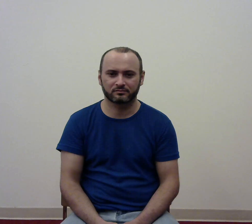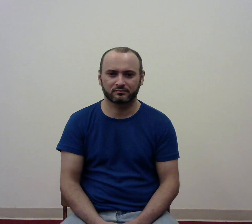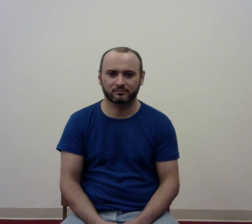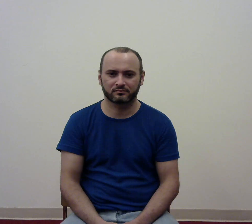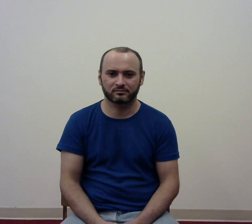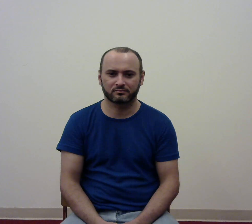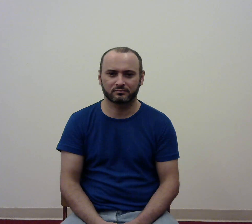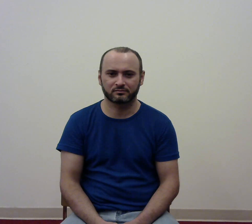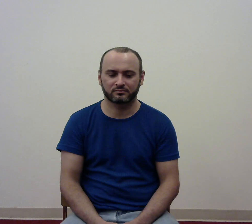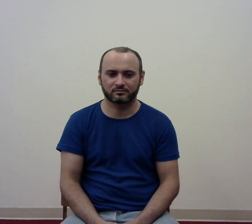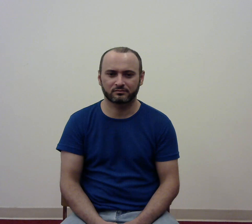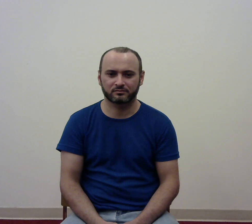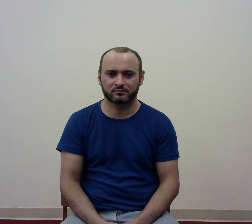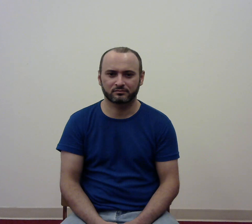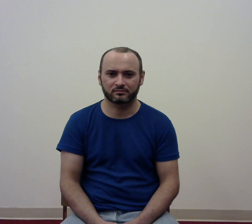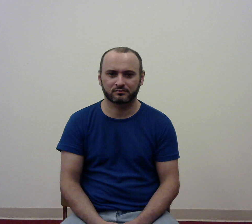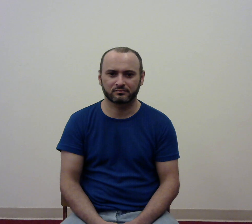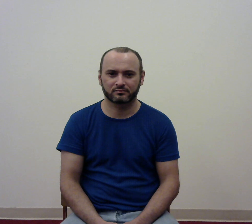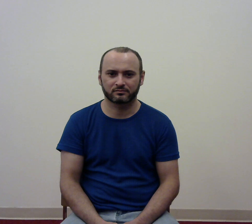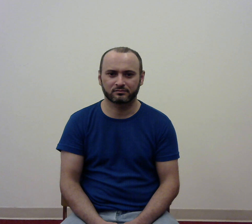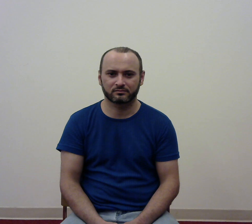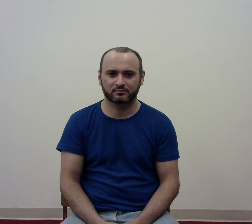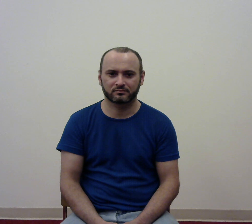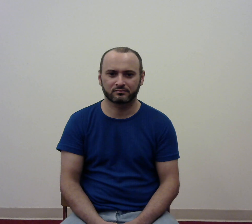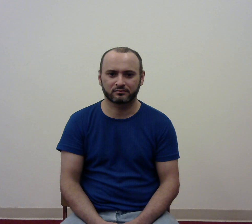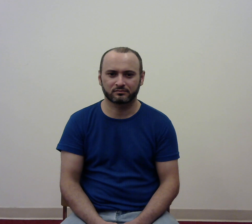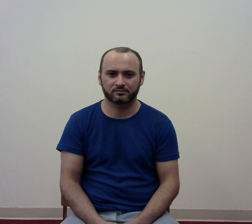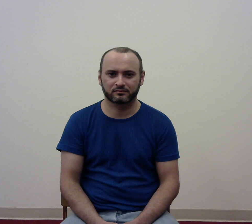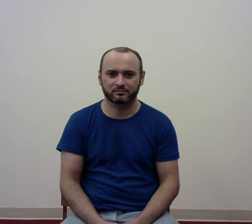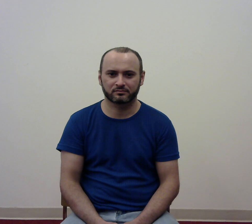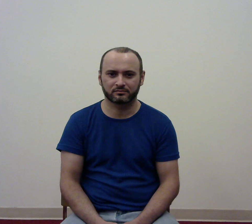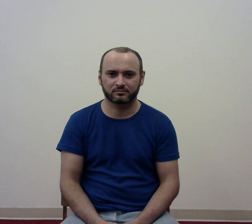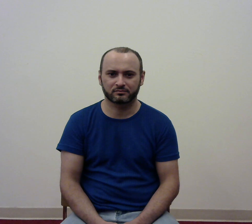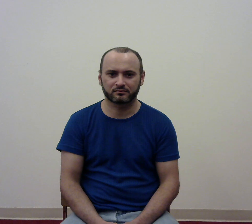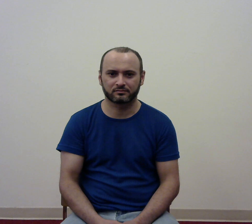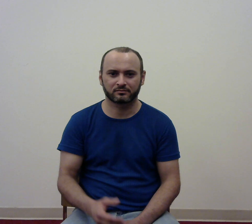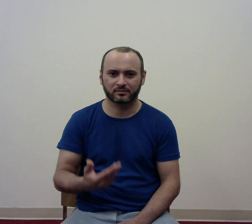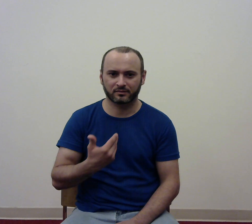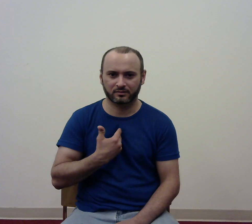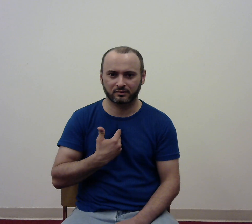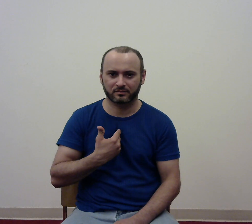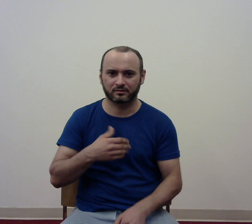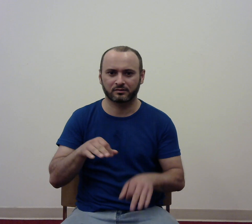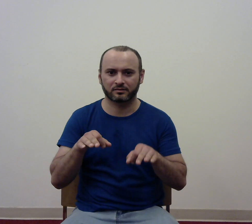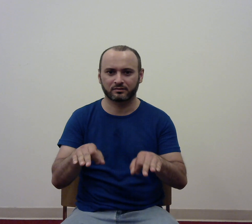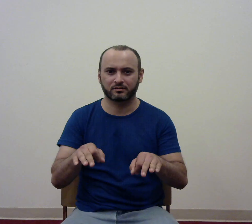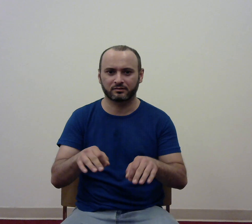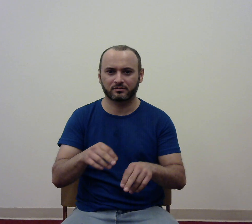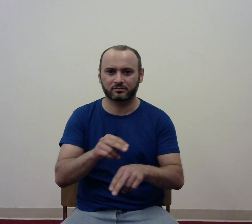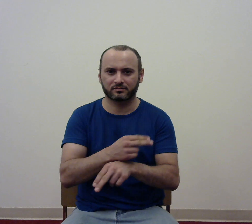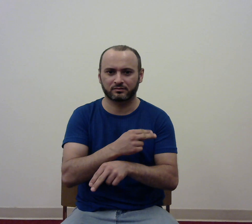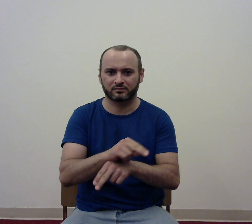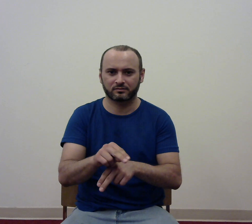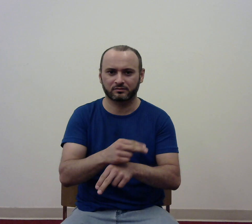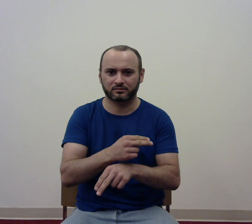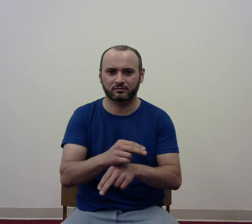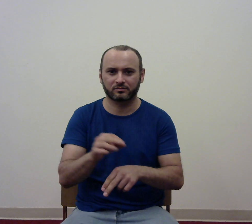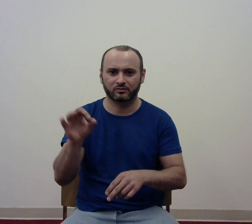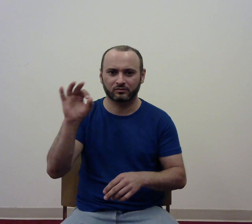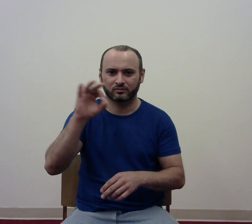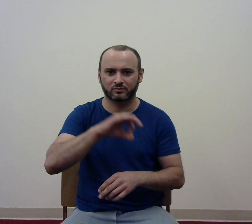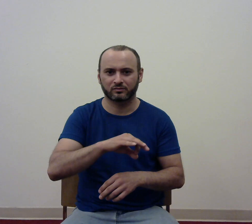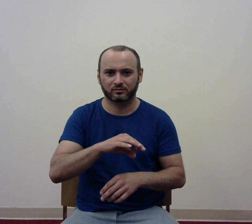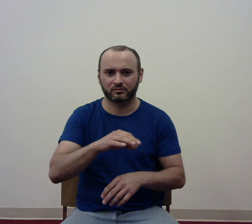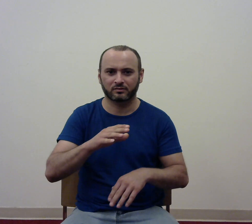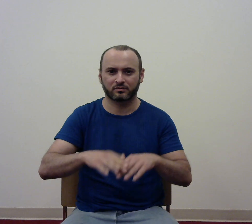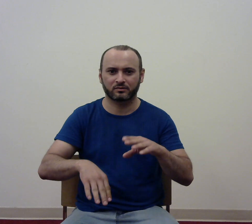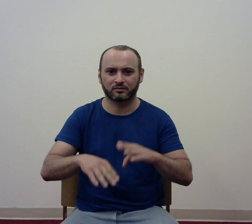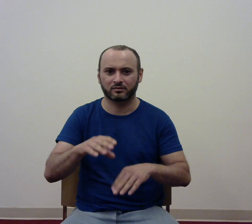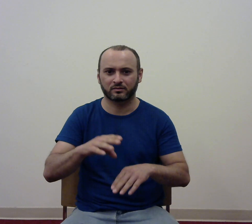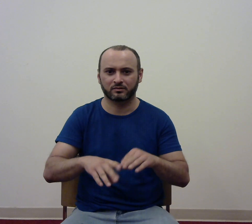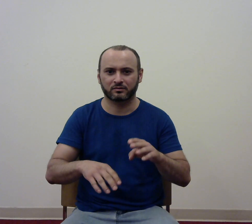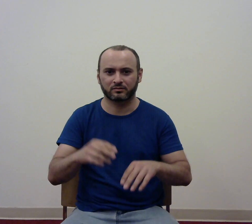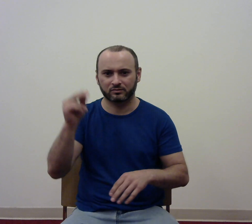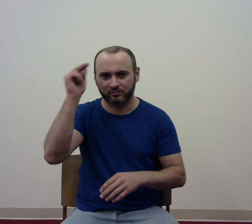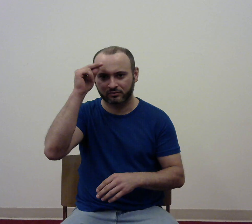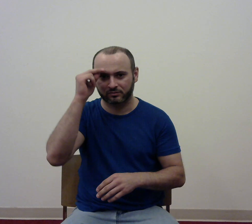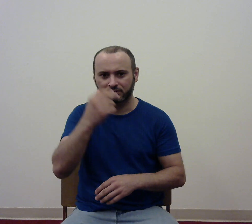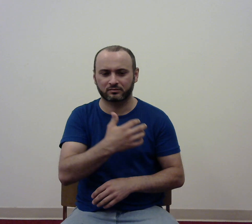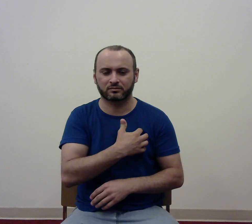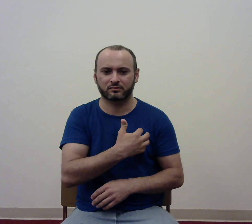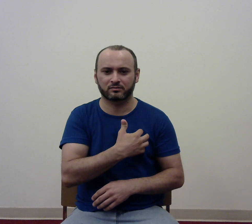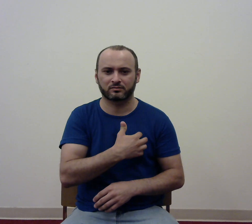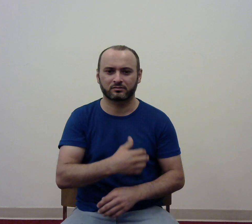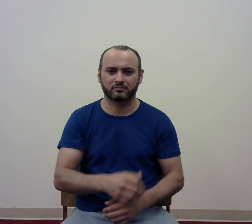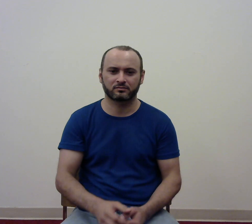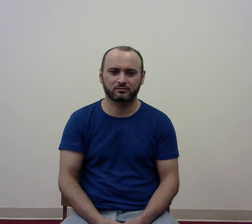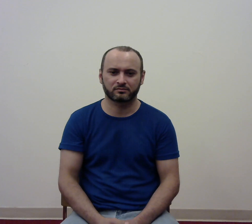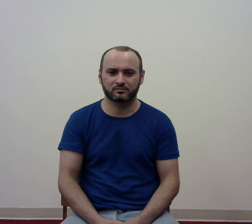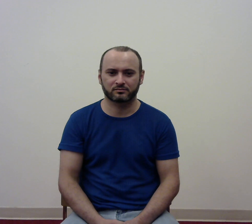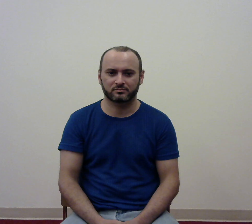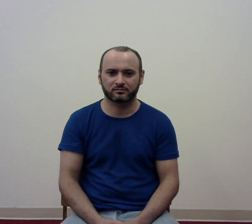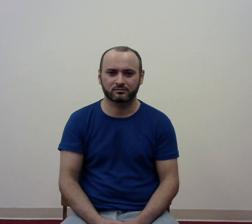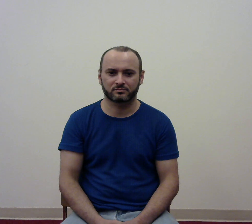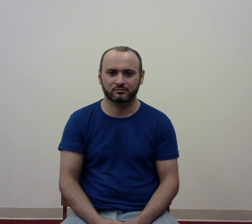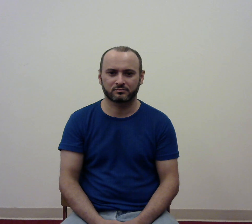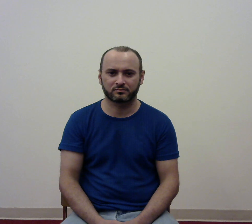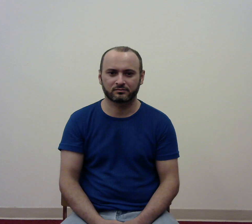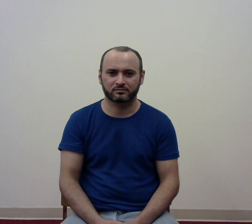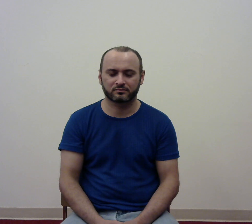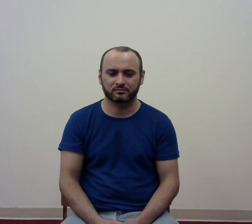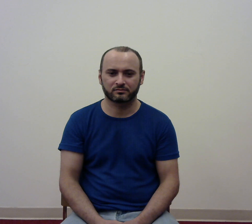Mən avtomobil təmiri üzrə təcrübə keçmək istəyirəm